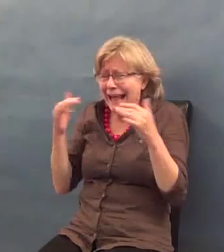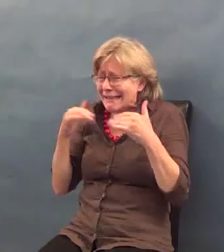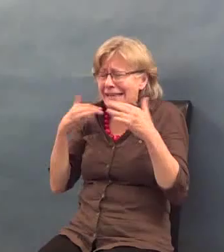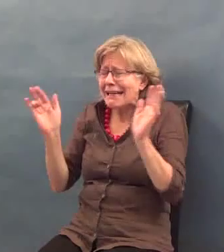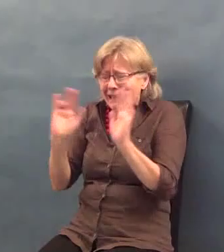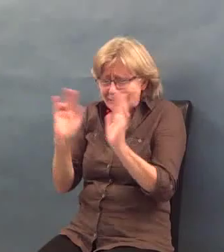Nie chce.